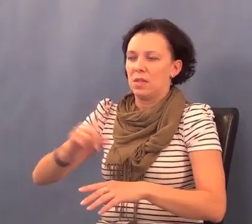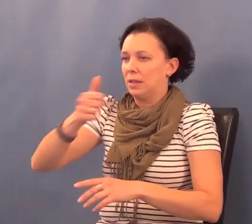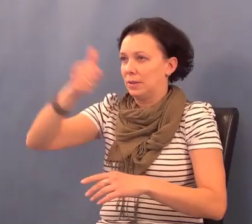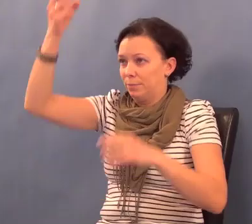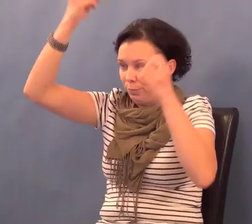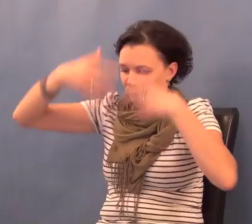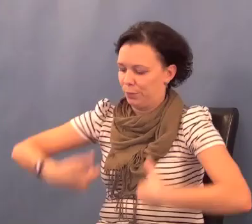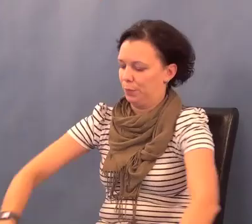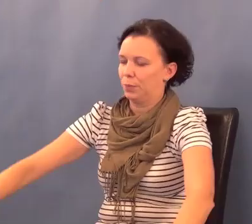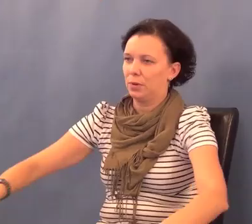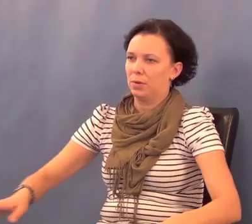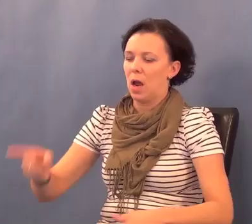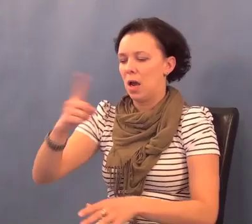Więc tylko sam prysznic.